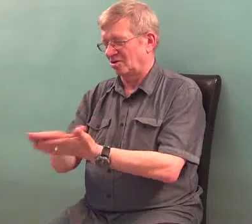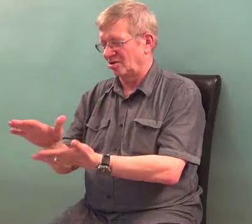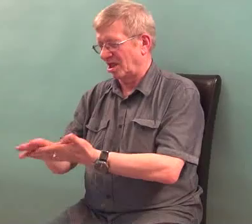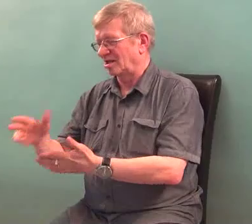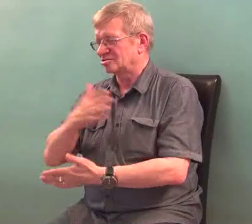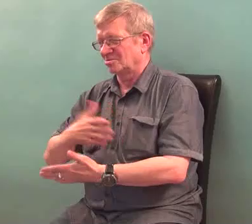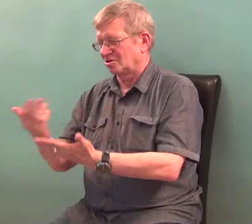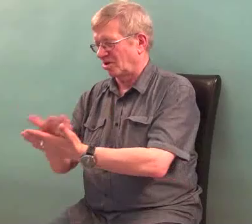W sobotę znowu jest brudno.